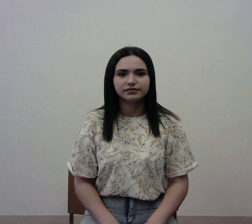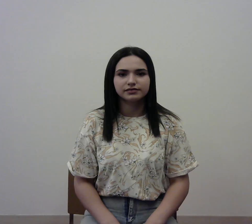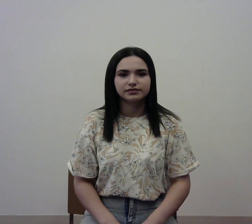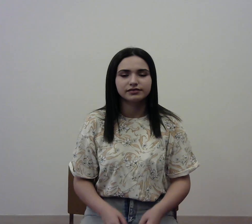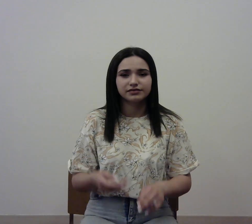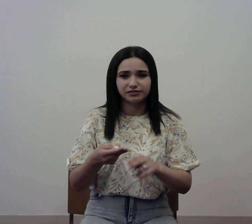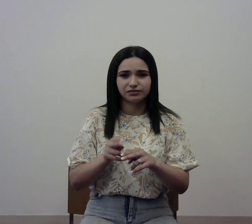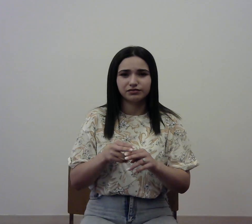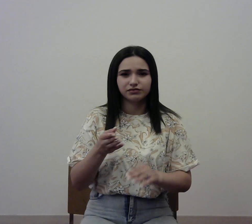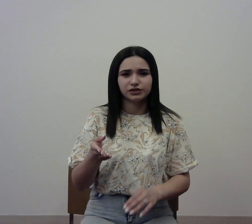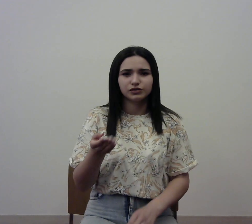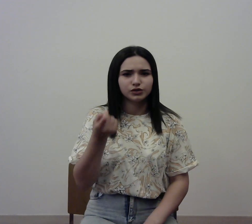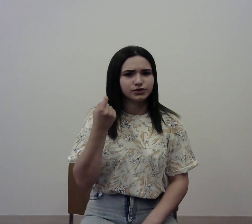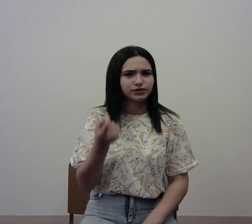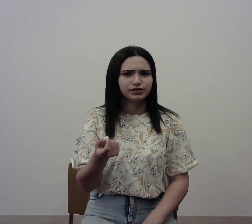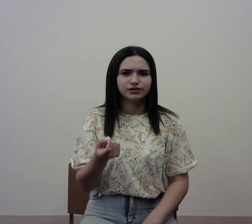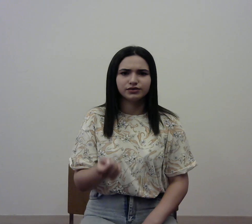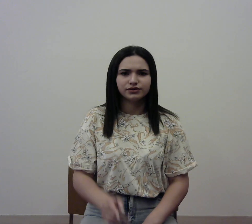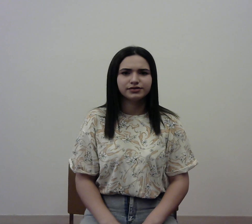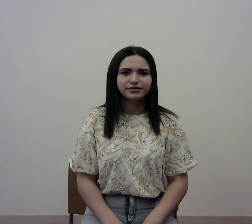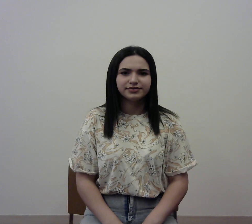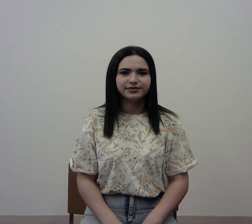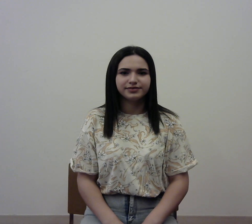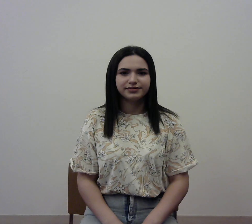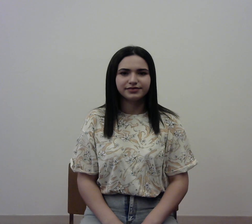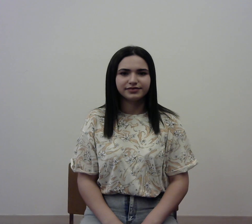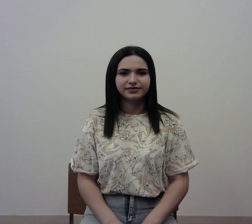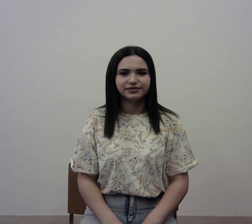Bu ucuzdur